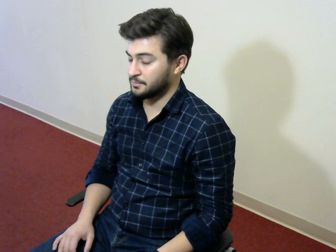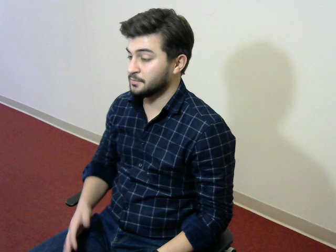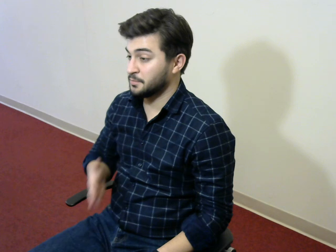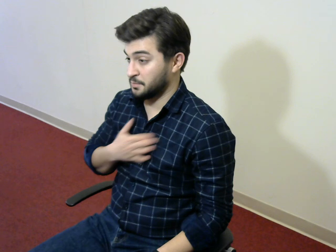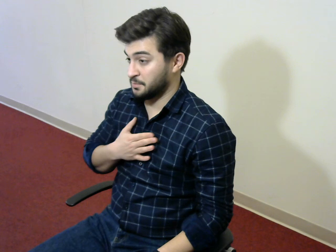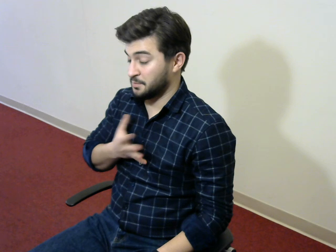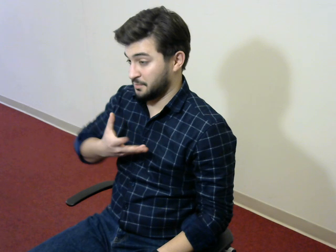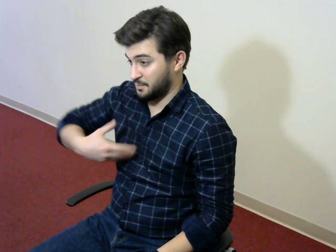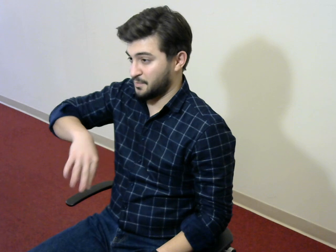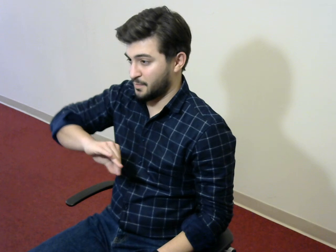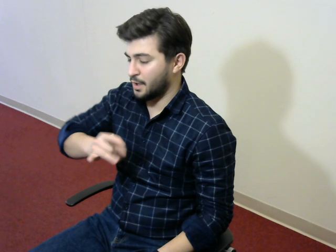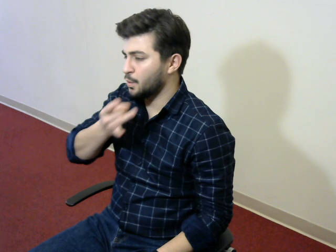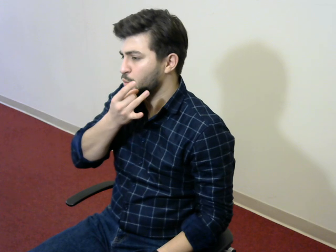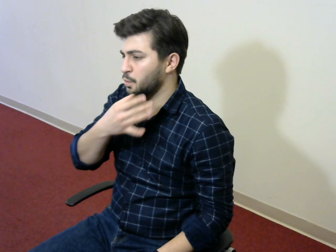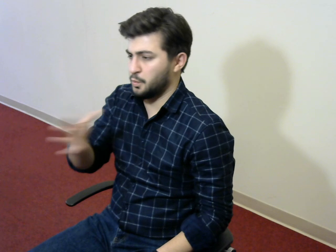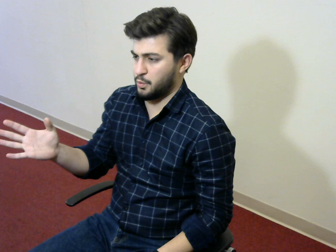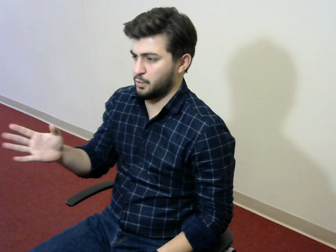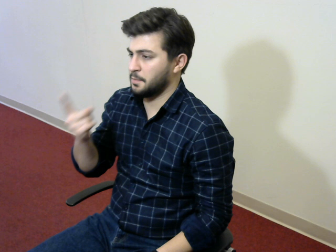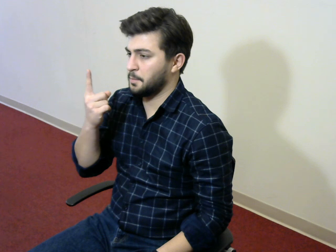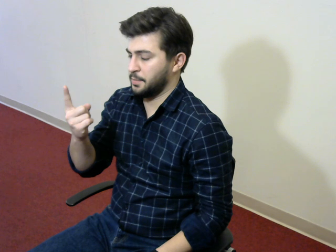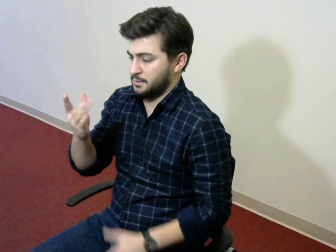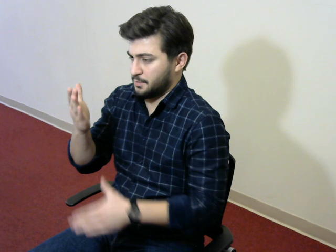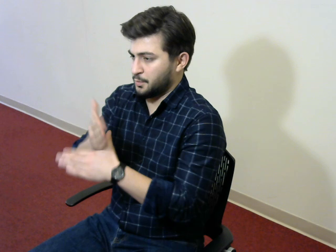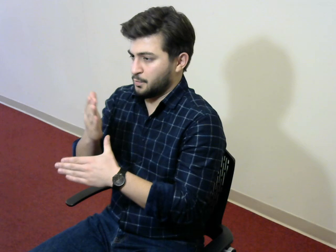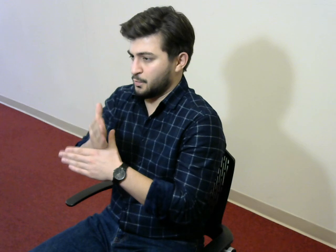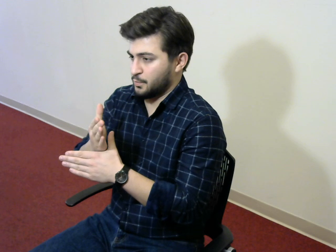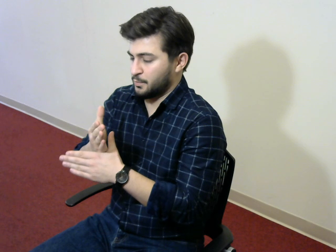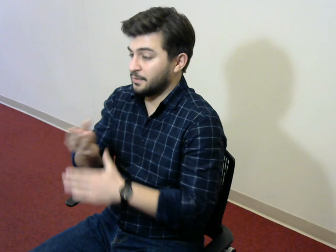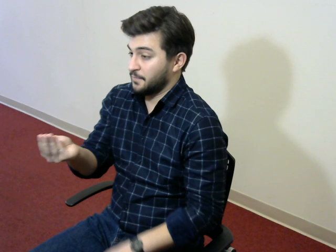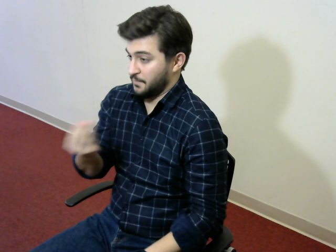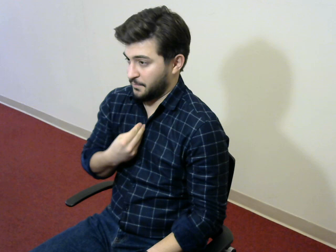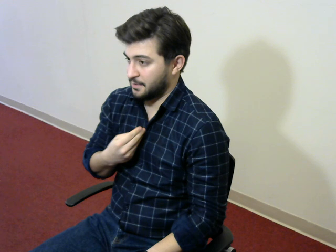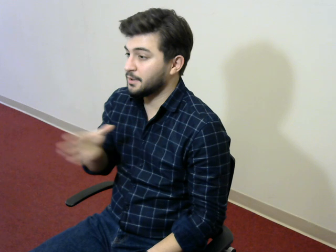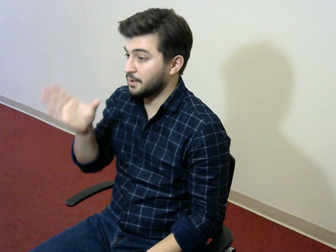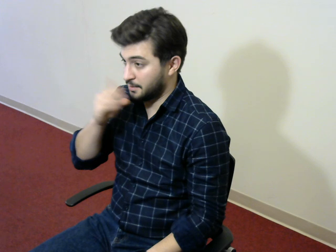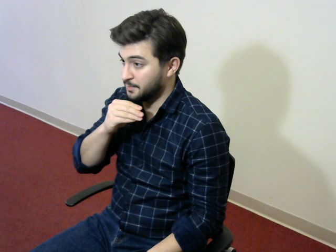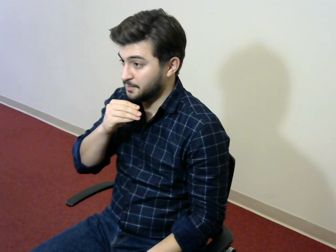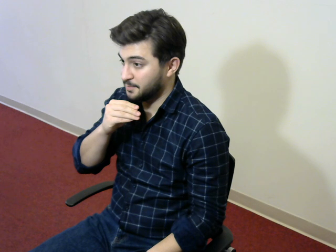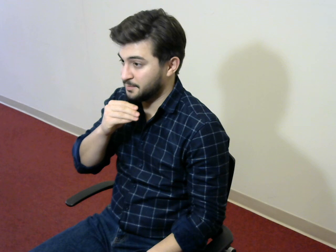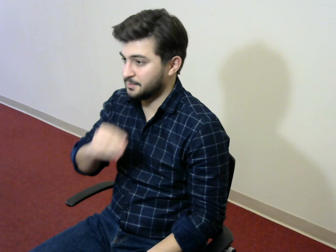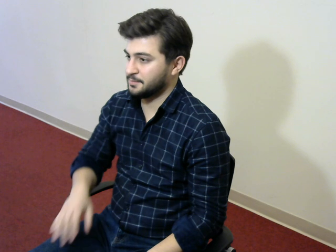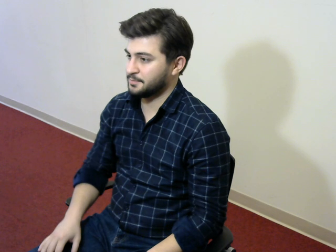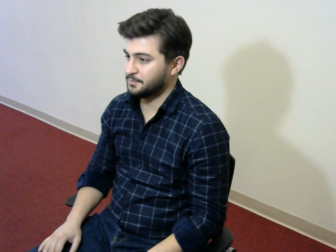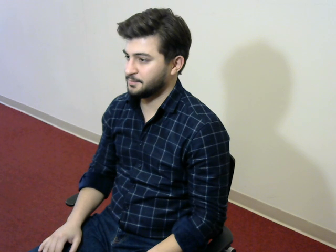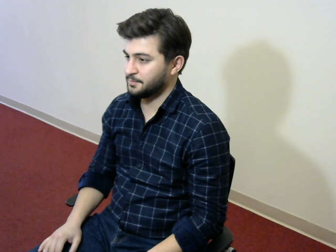Bizə hər hansı bir yardım düşürmü?